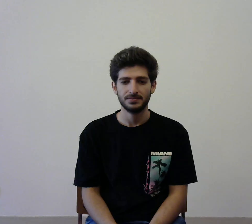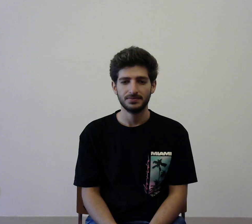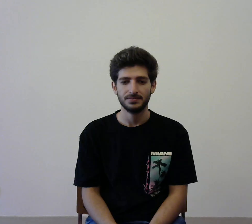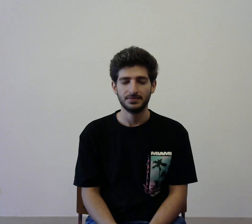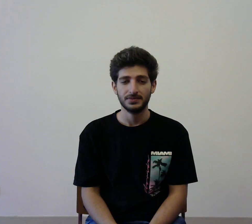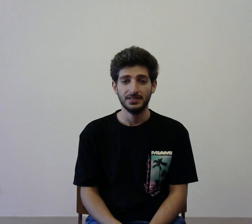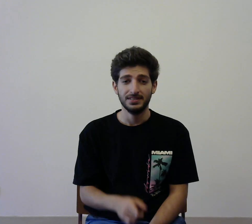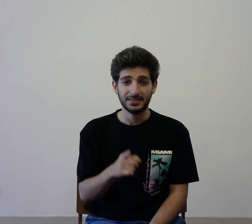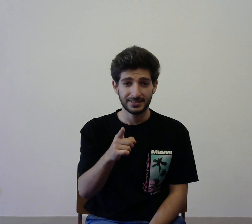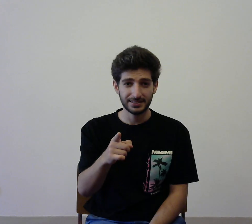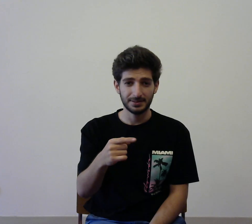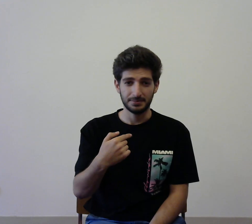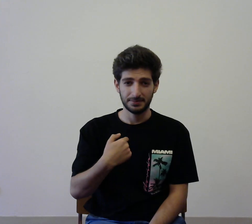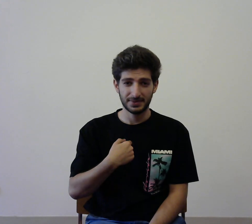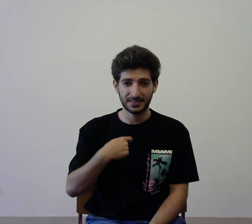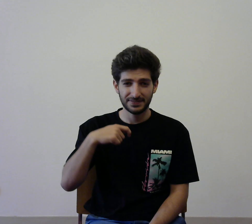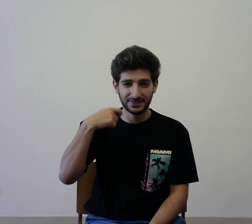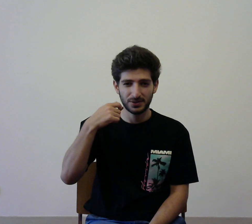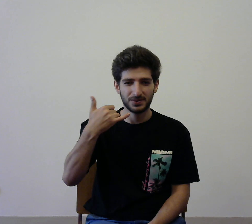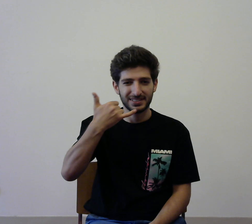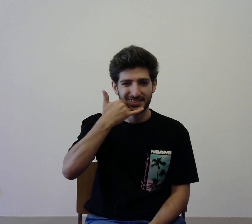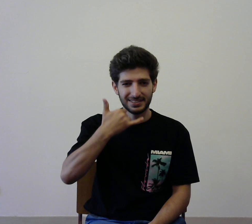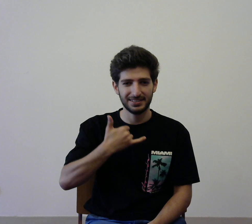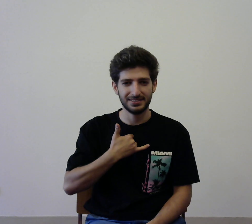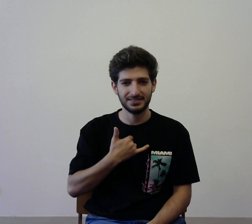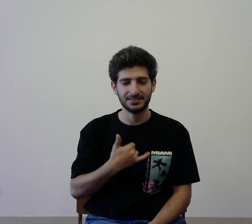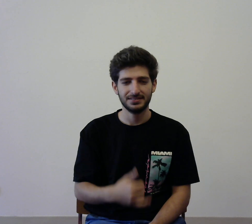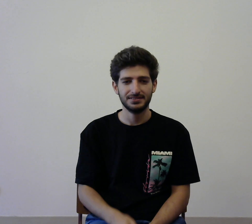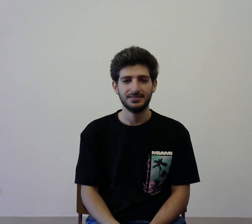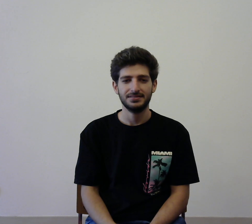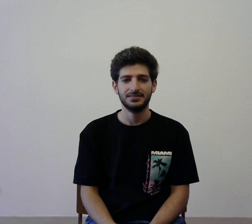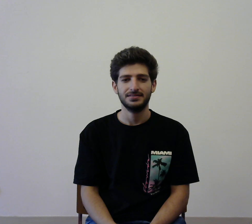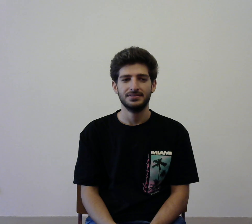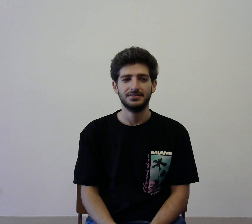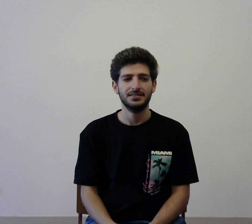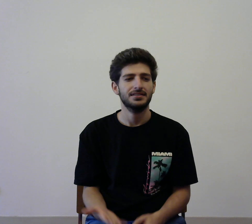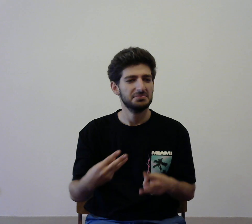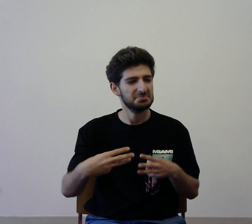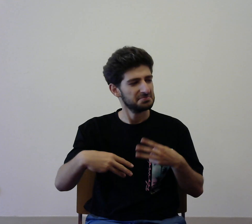Siz mənə video zəng edin